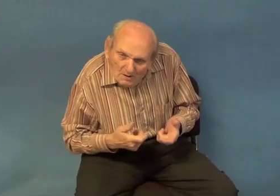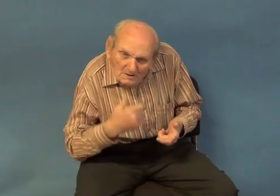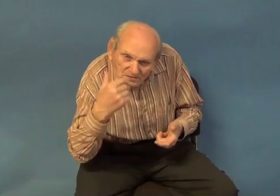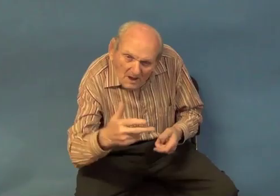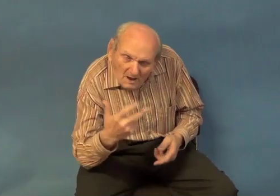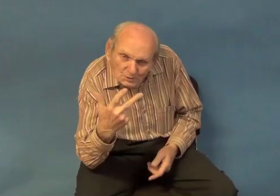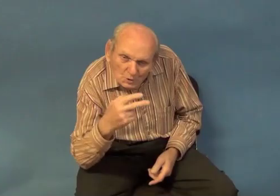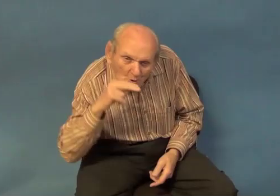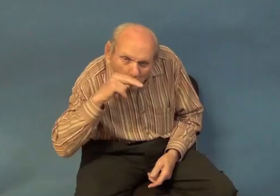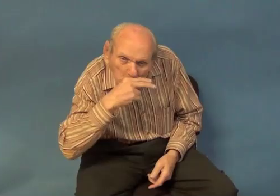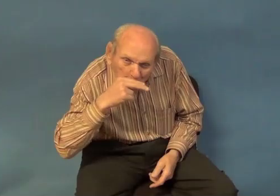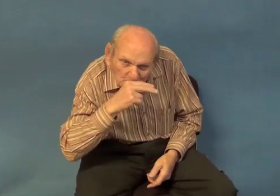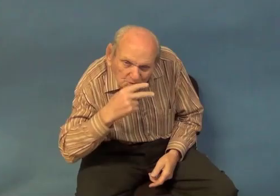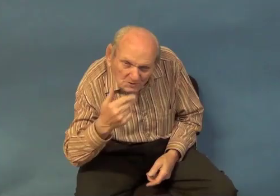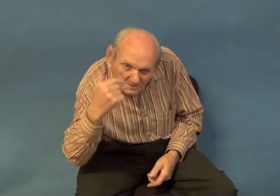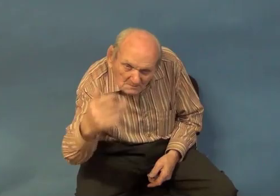Dostali trzy gruszki.